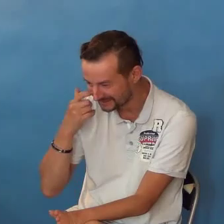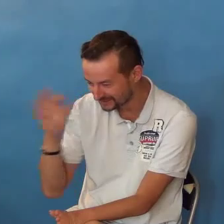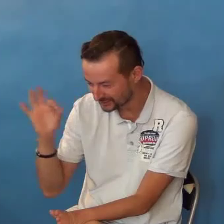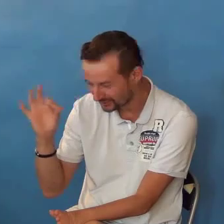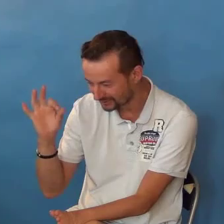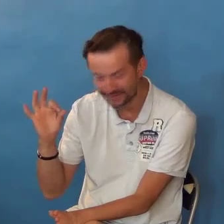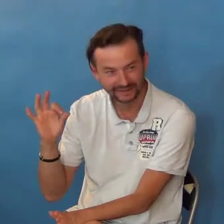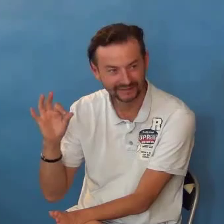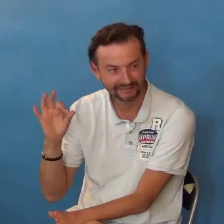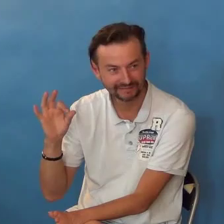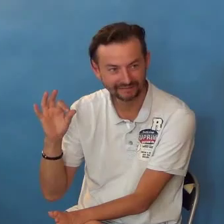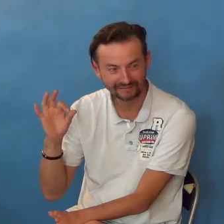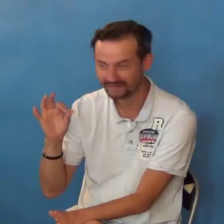Środa?